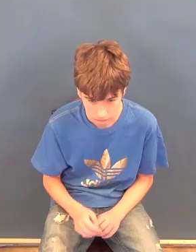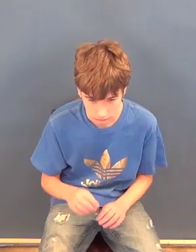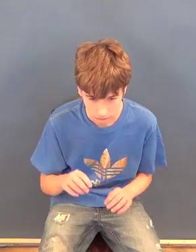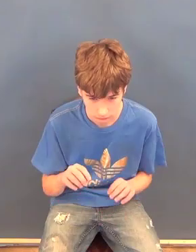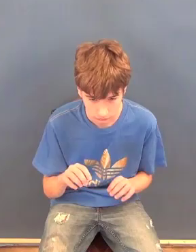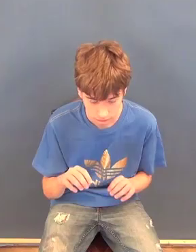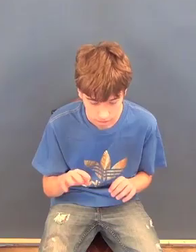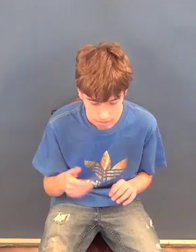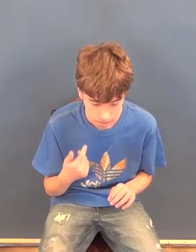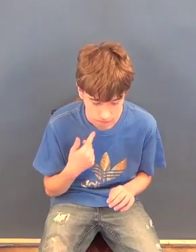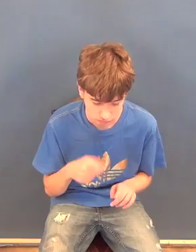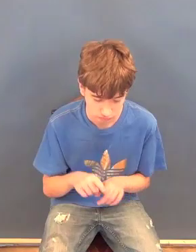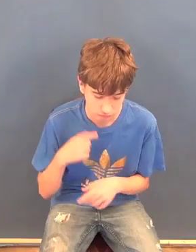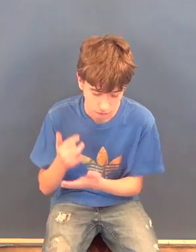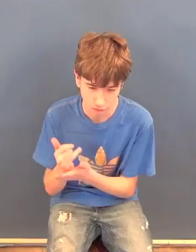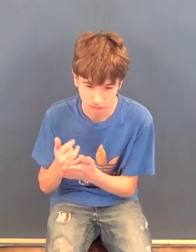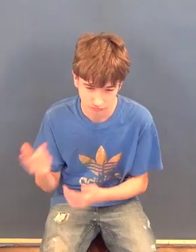Ja tak samo, idę na kurs.